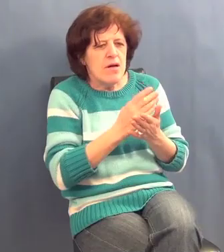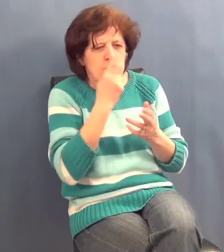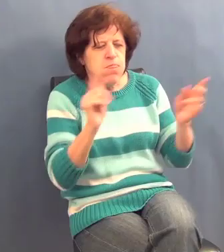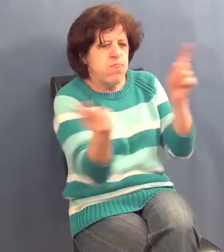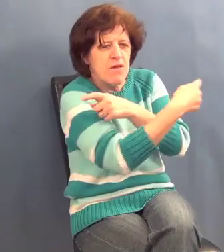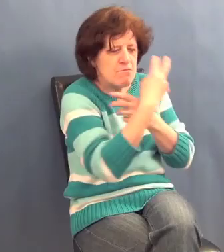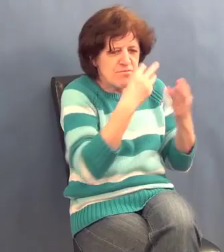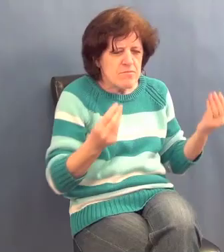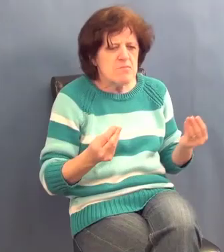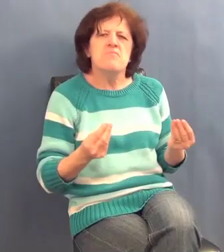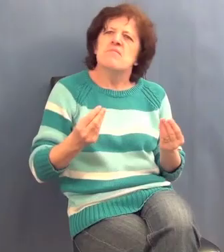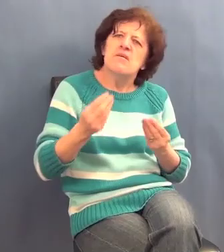Smarkacz uciekł i się schował.